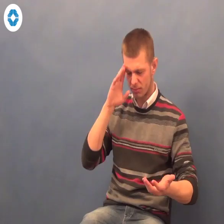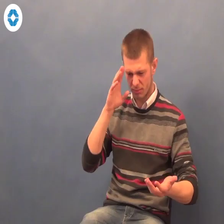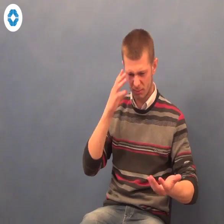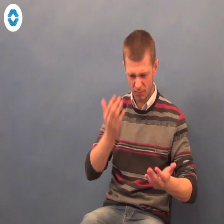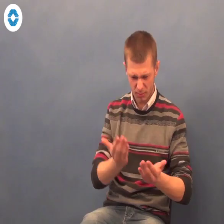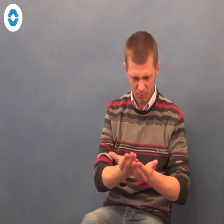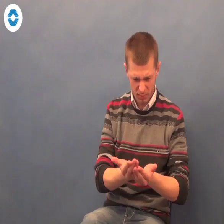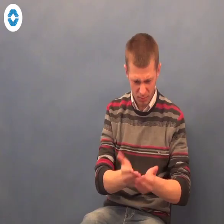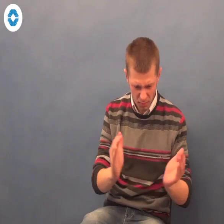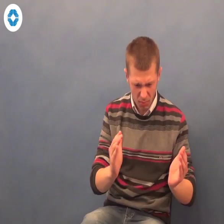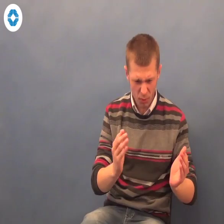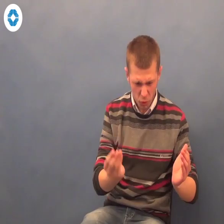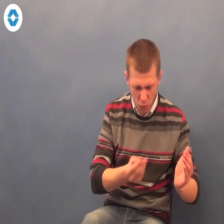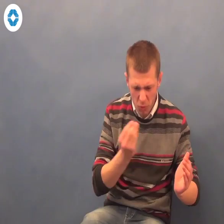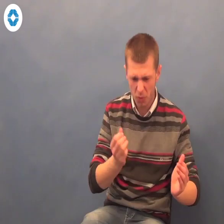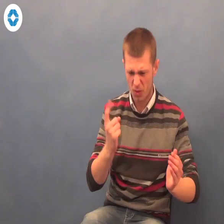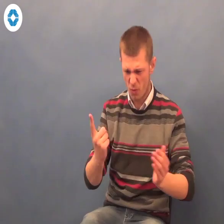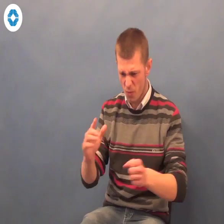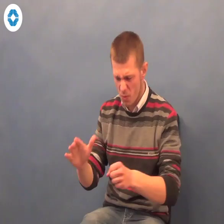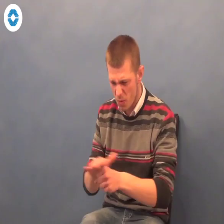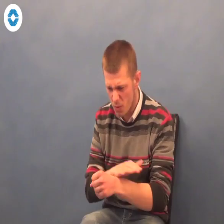Jest pojemnik, który nie jest jeszcze pełny, jest drugi, który z kolei jest pełny.